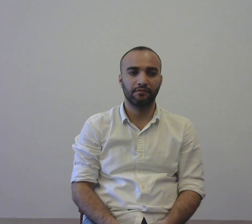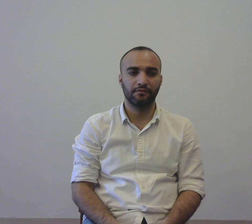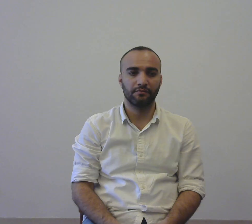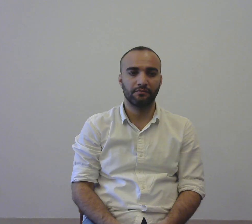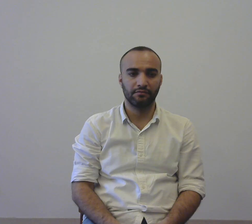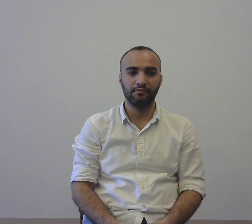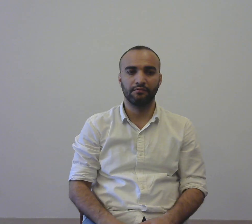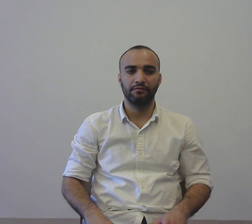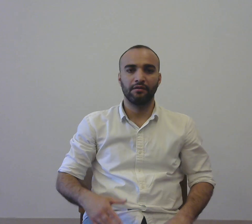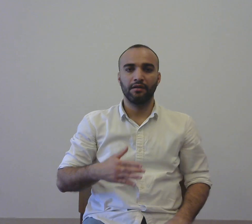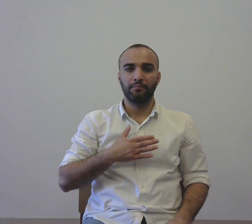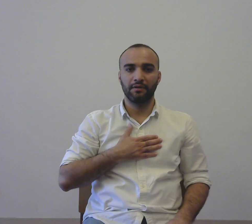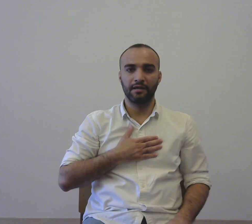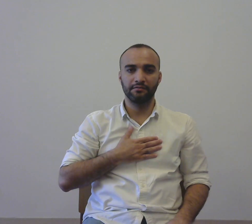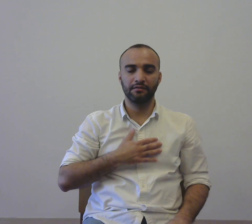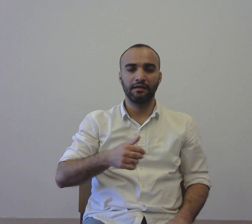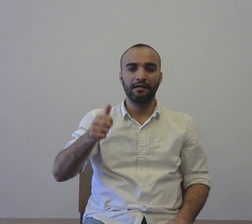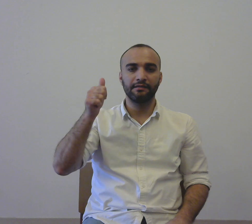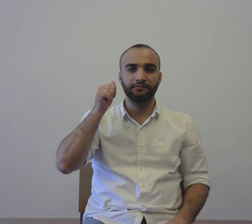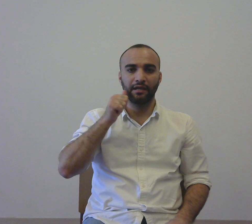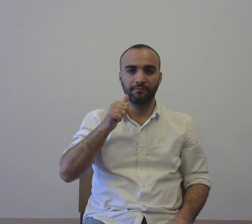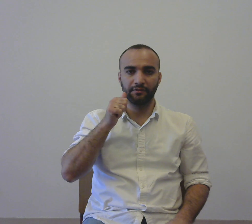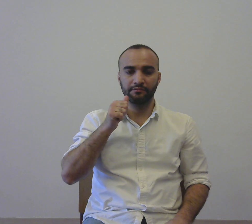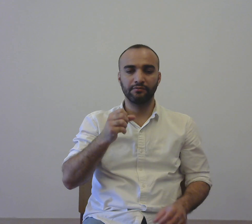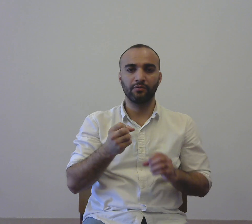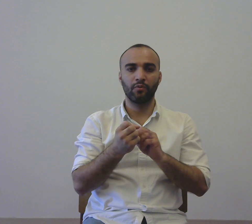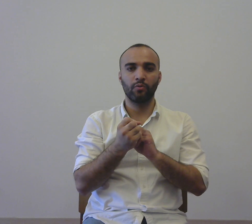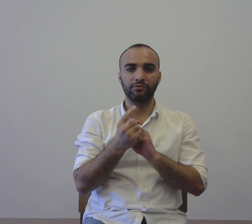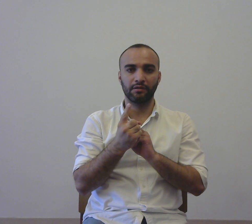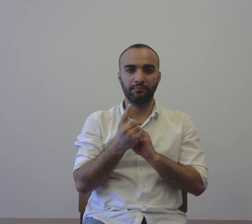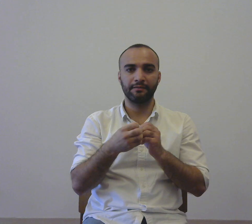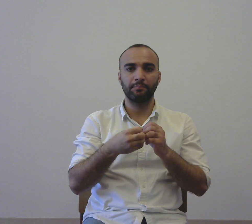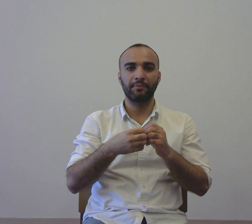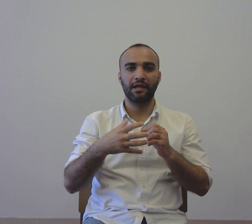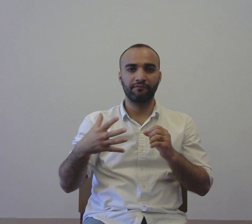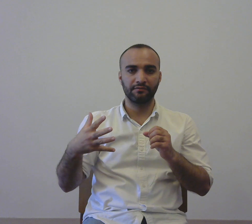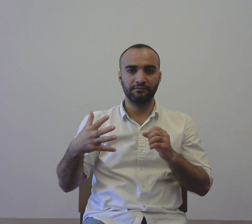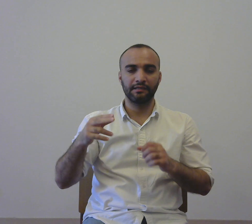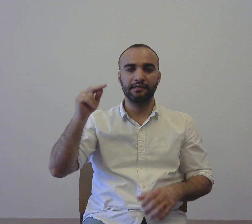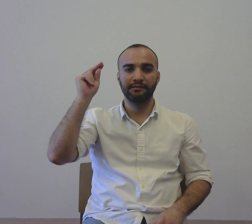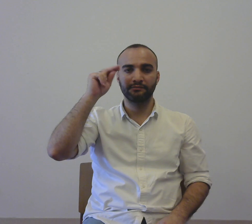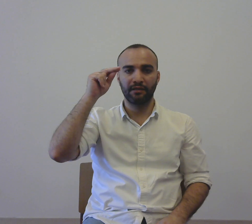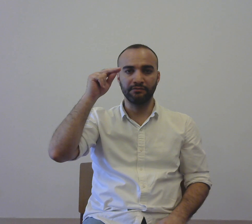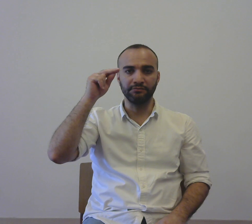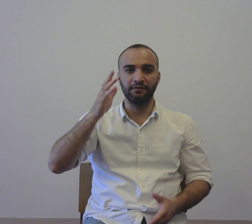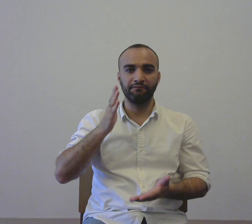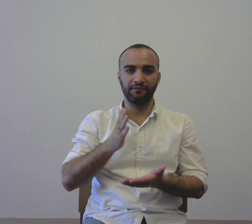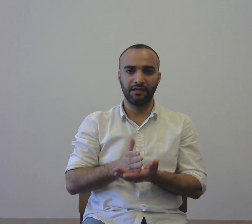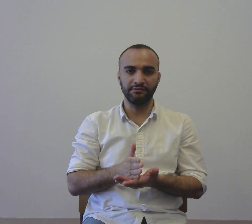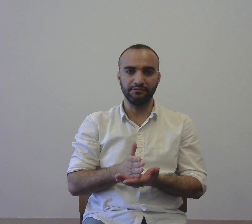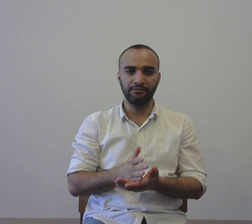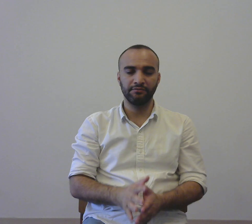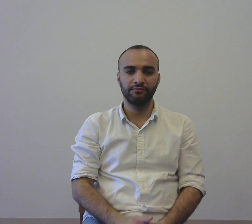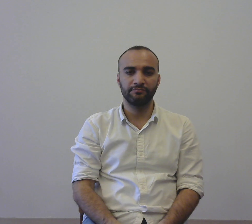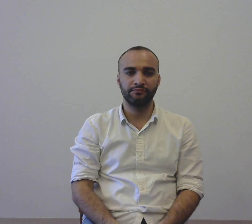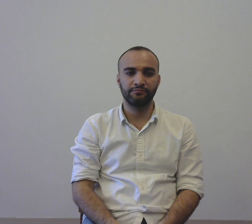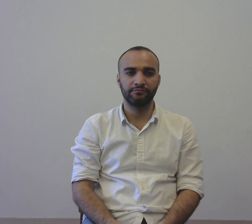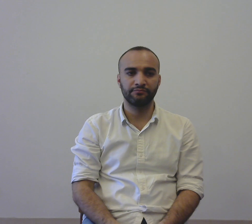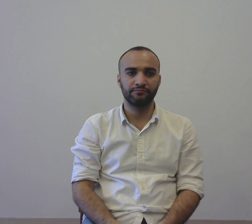Mənim sabah 11:15-də dərsim var